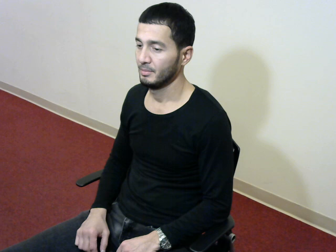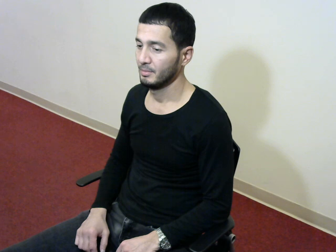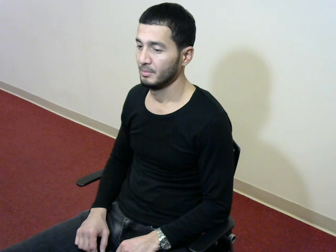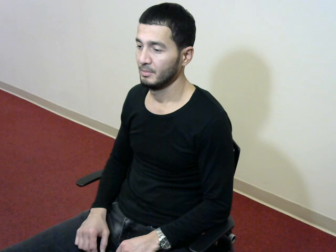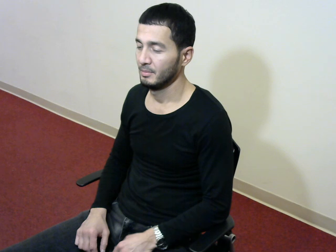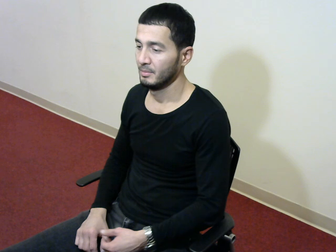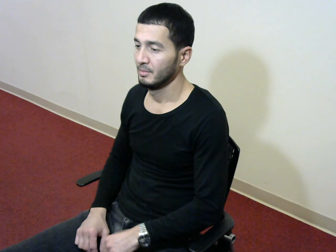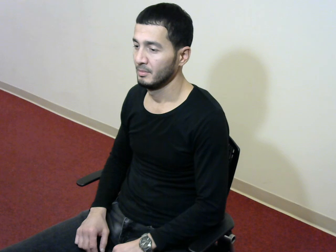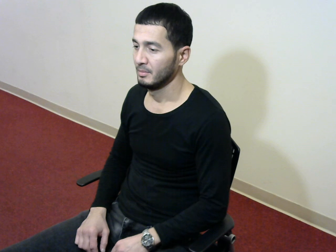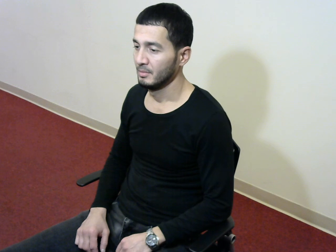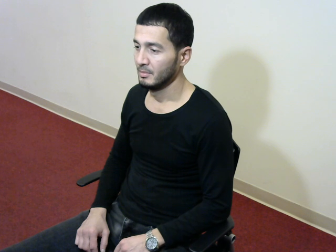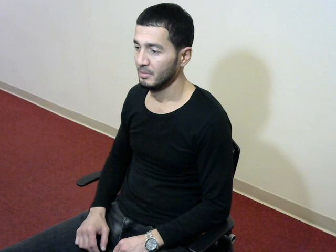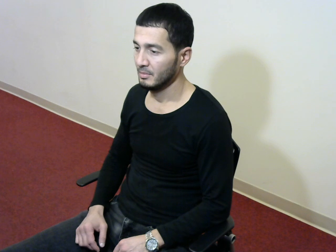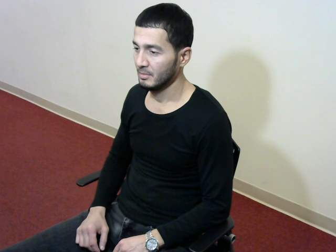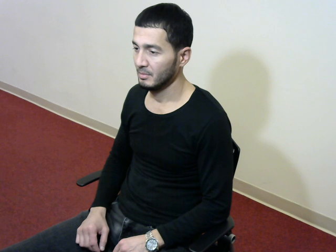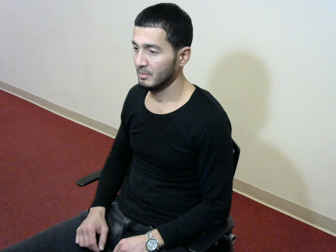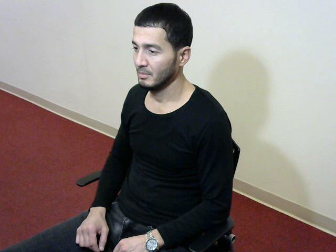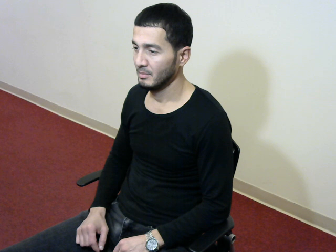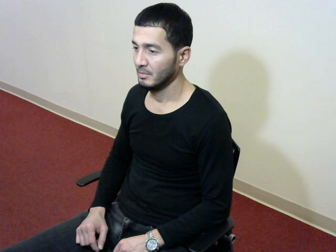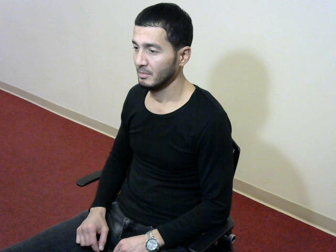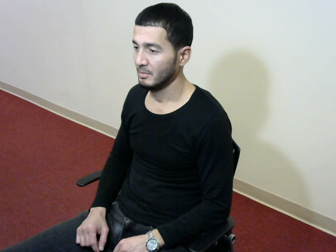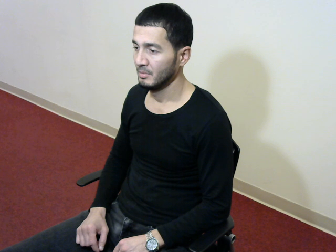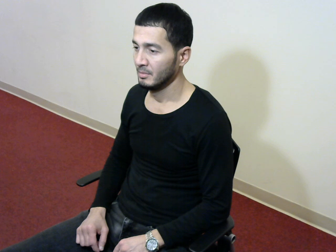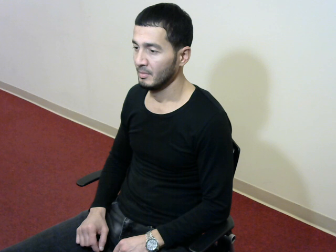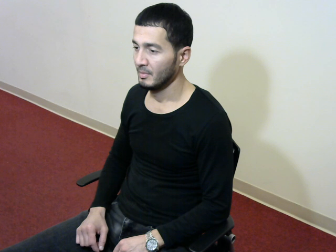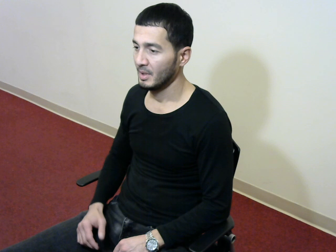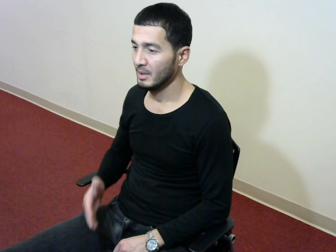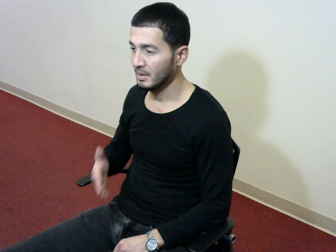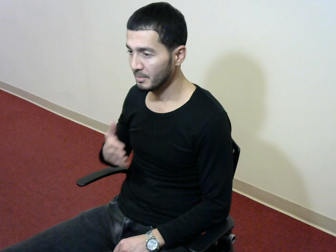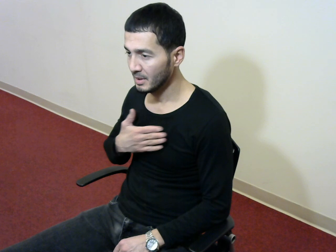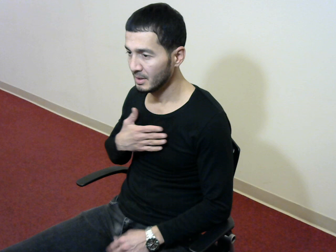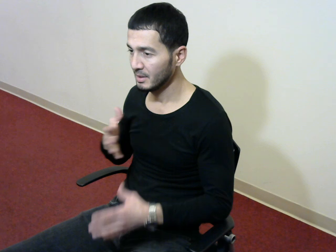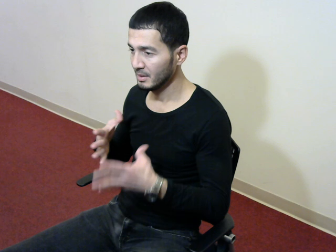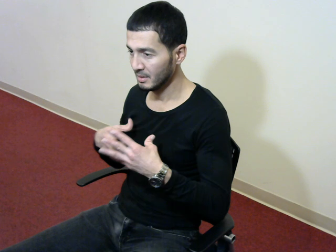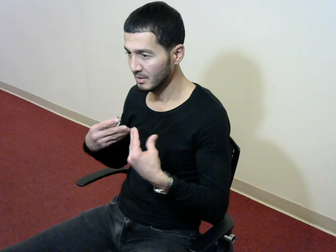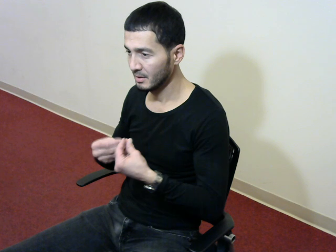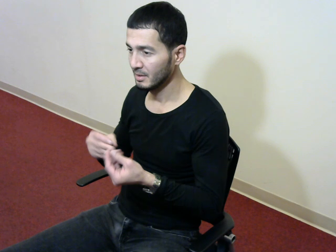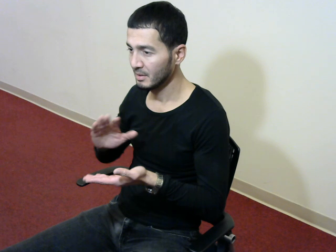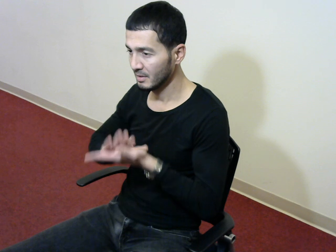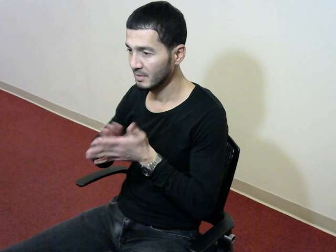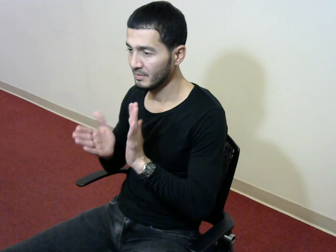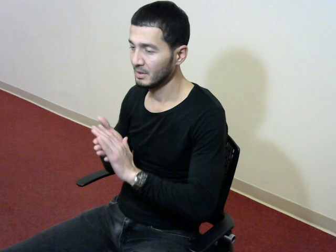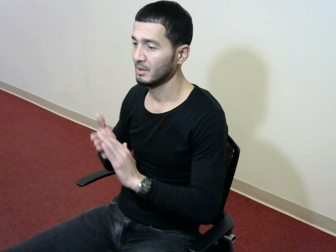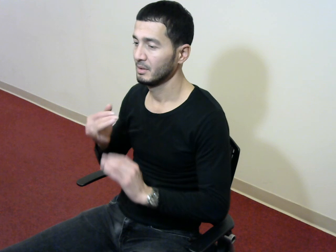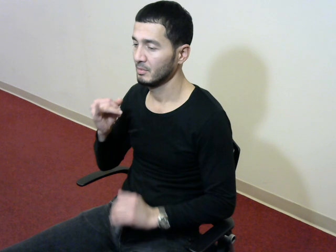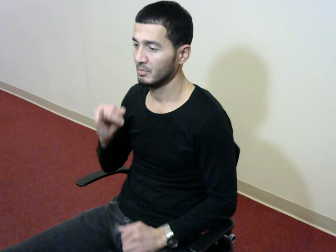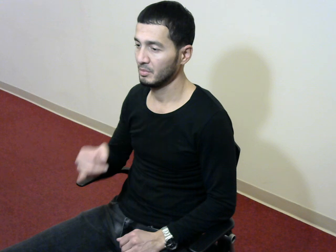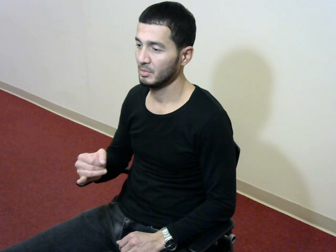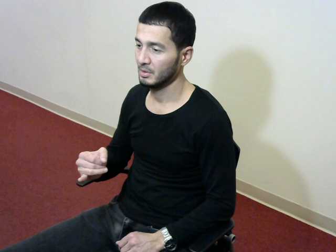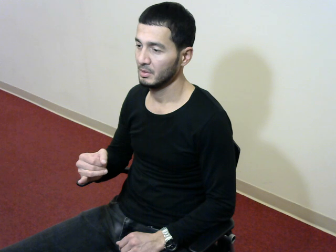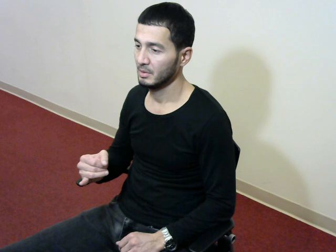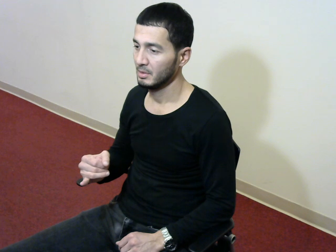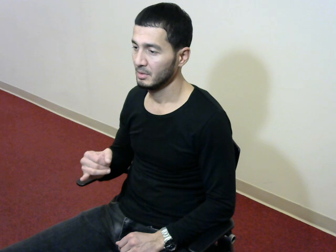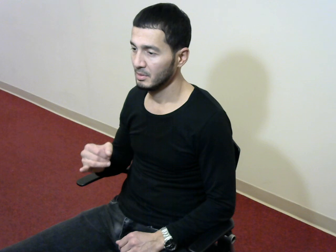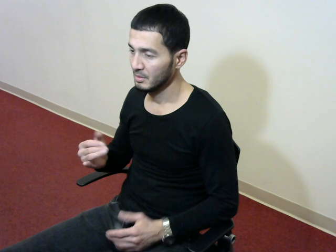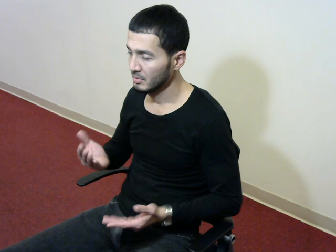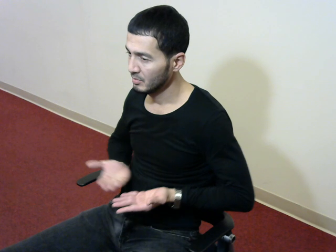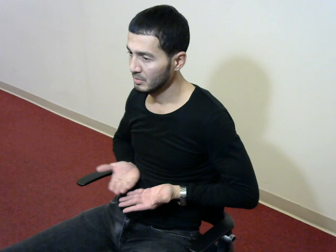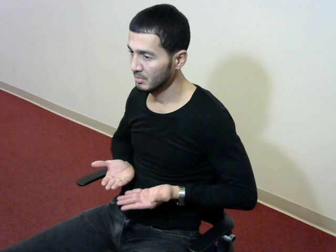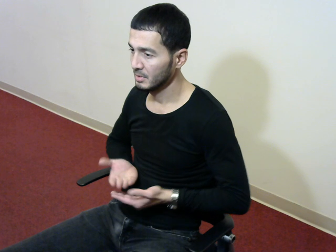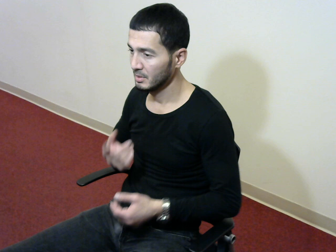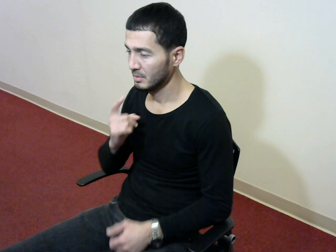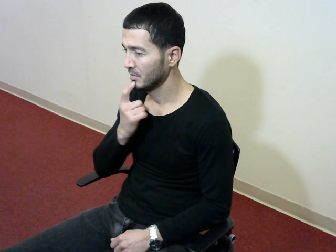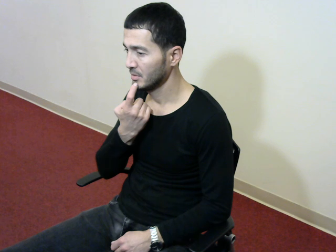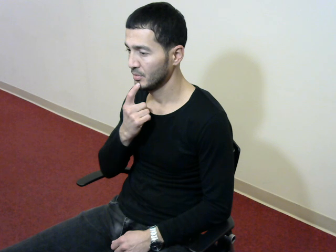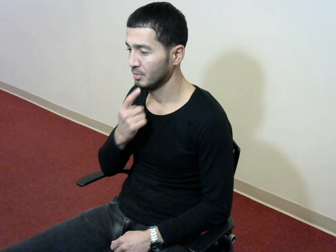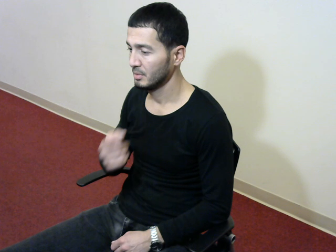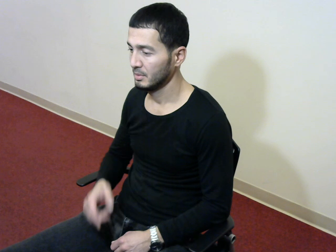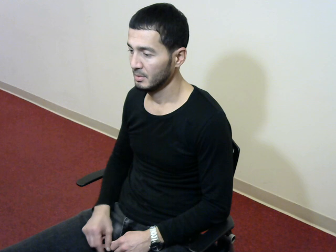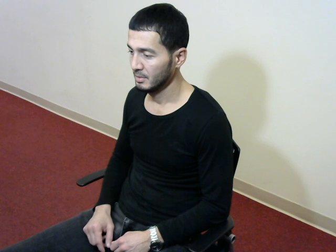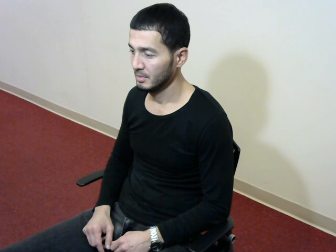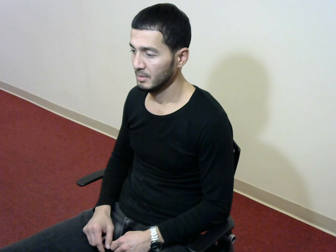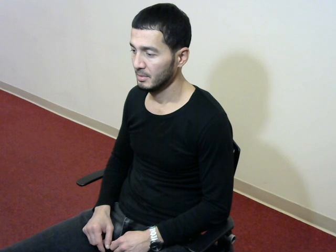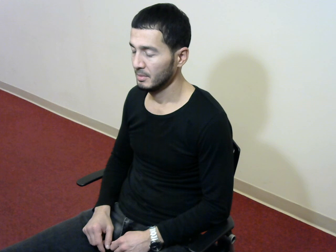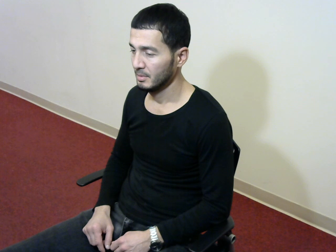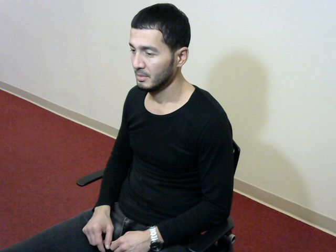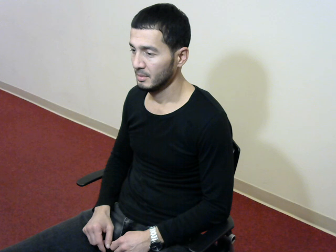Mənim ailəmin vəziyyəti yaxşı deyil, yaşamaq çətindir